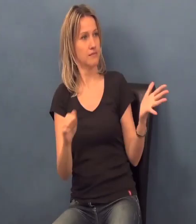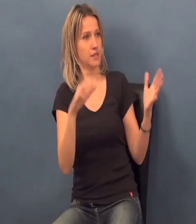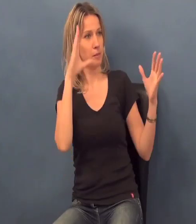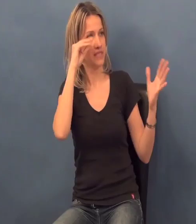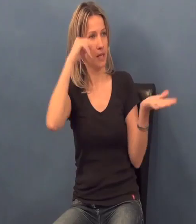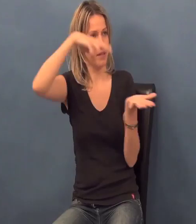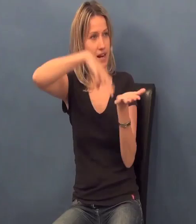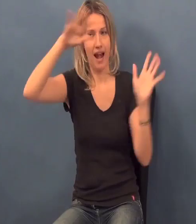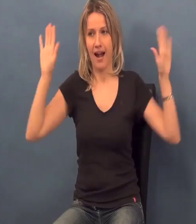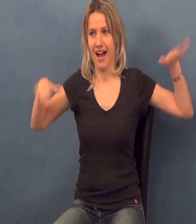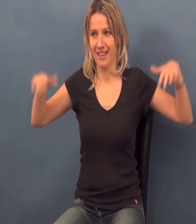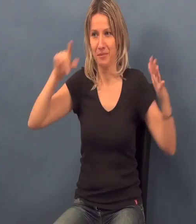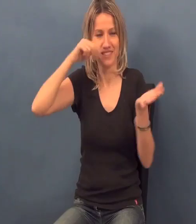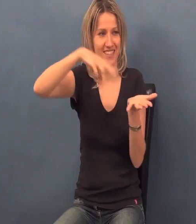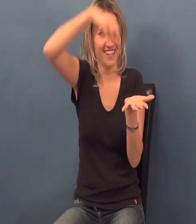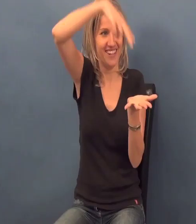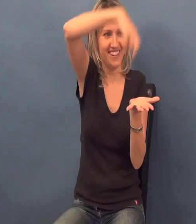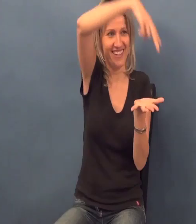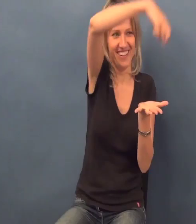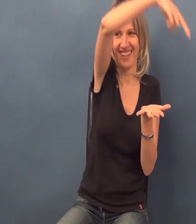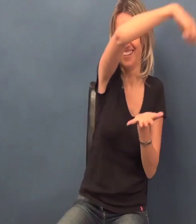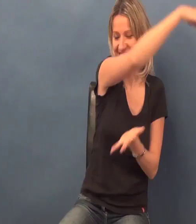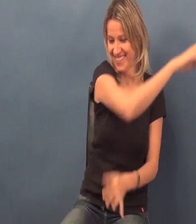Widzi, że pidżama powiewa rękawami i skacze.